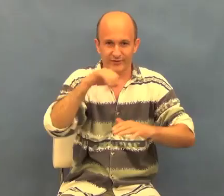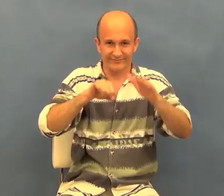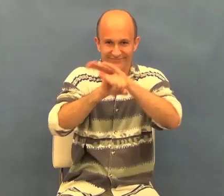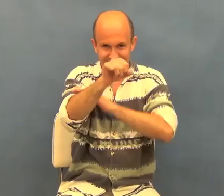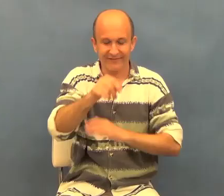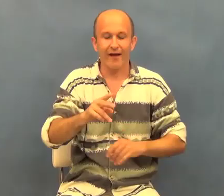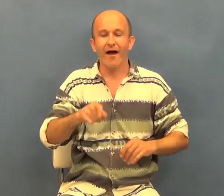Niechcący wchodzi w ubranie.